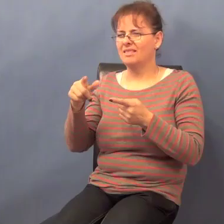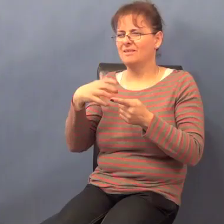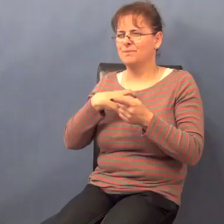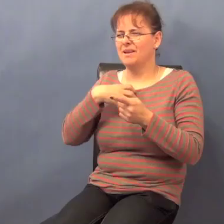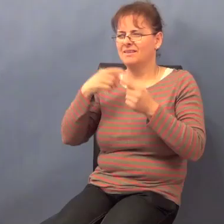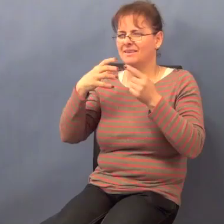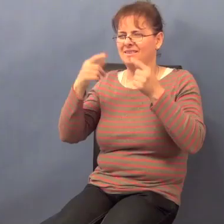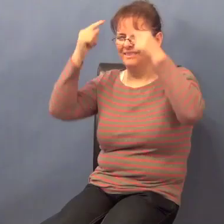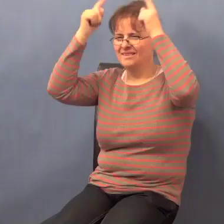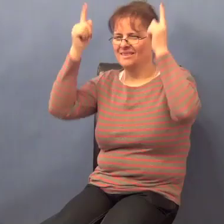Donald - taka postać z bajki.